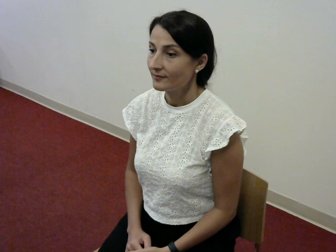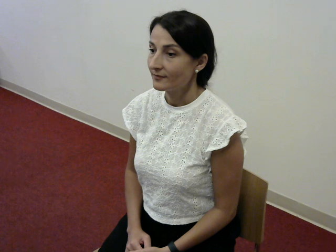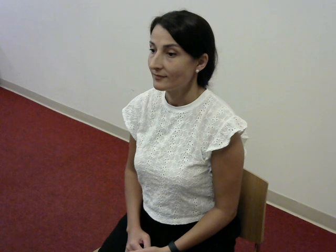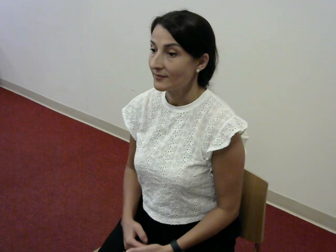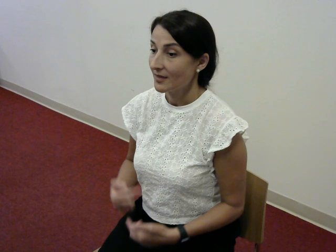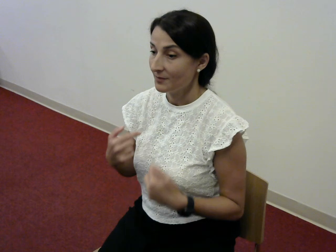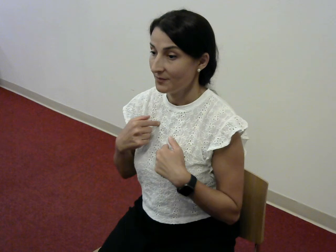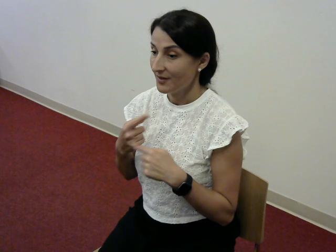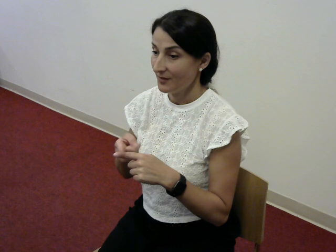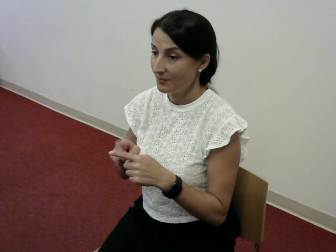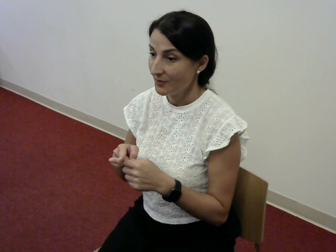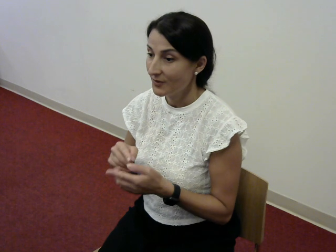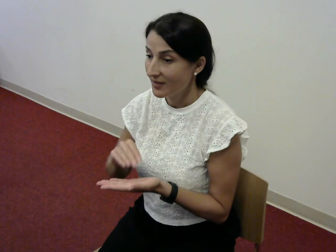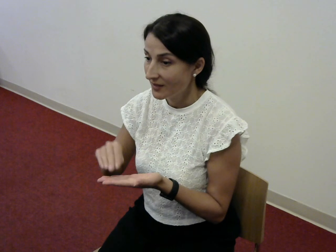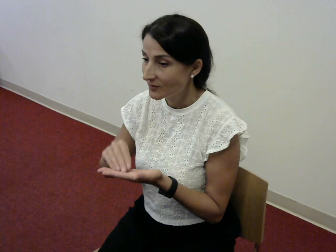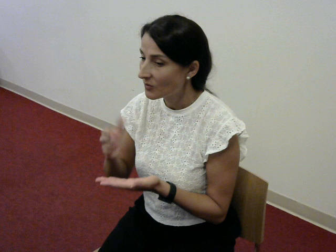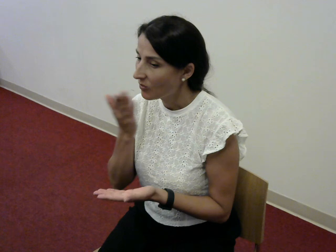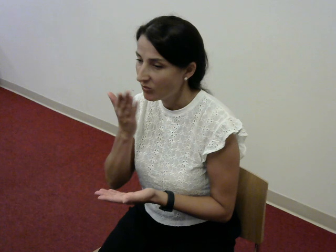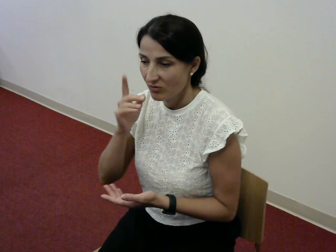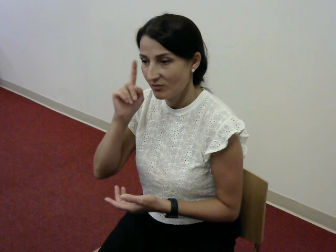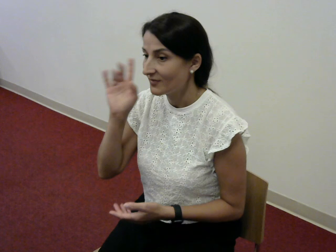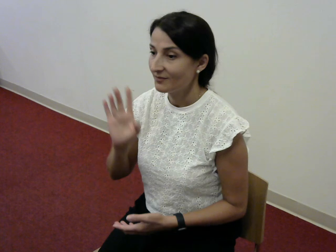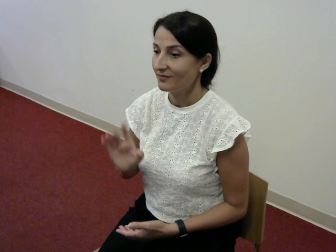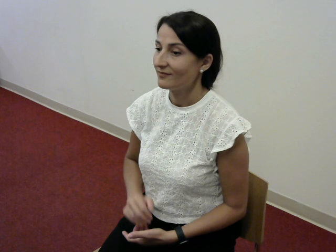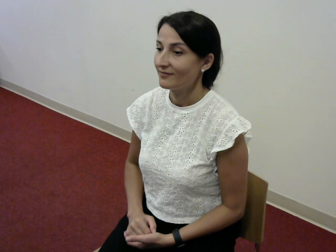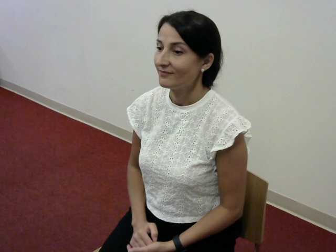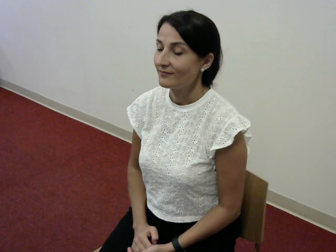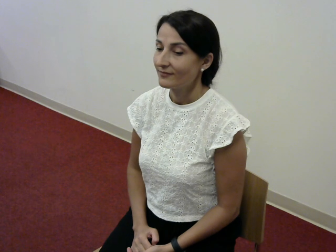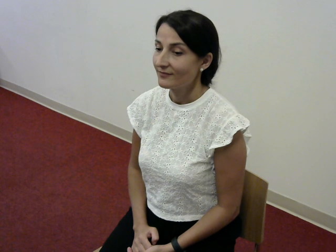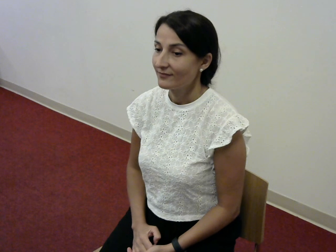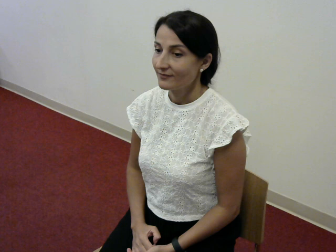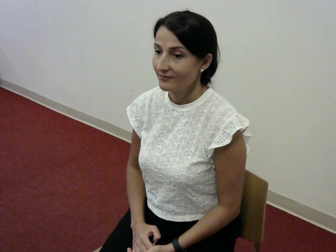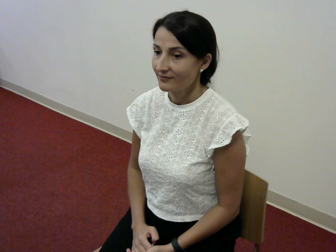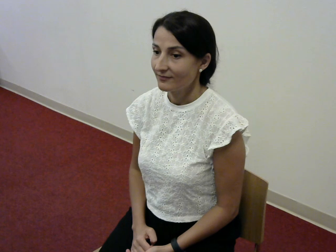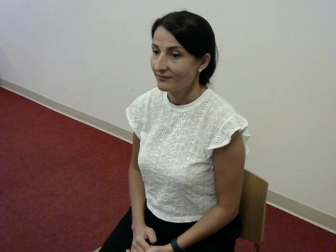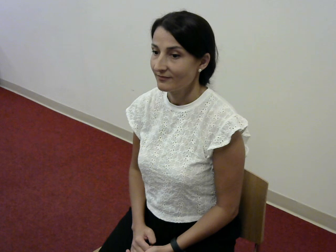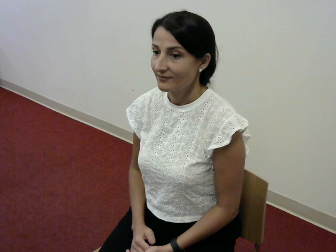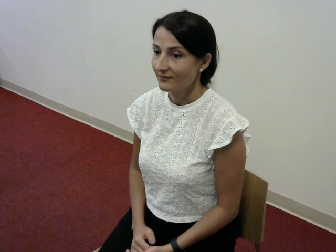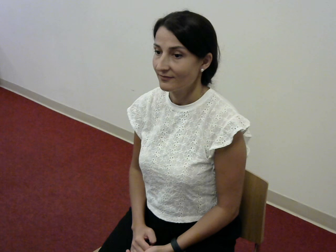Mən bu yazını oxuya bilmirəm